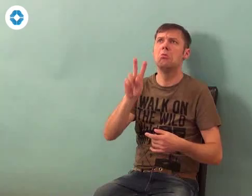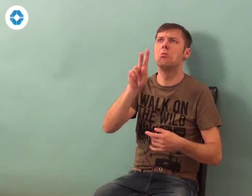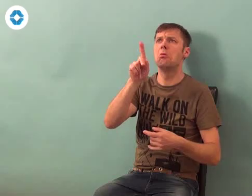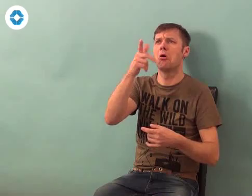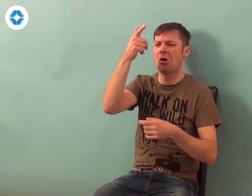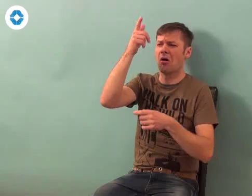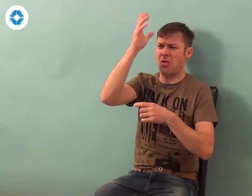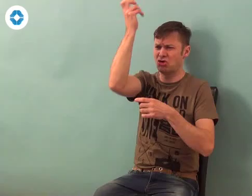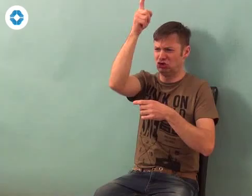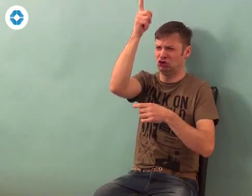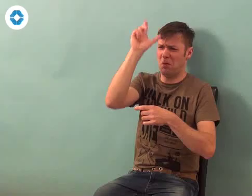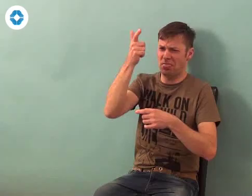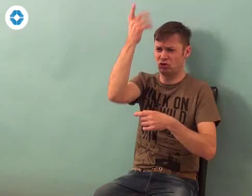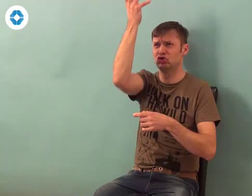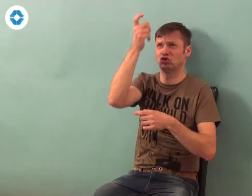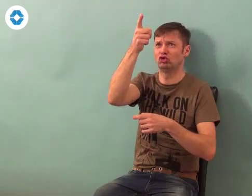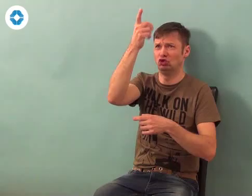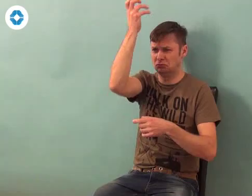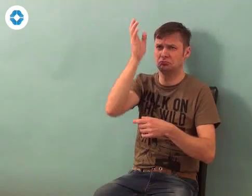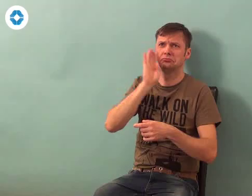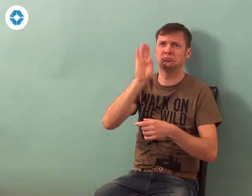A tam, bez zmian pan zrywał gruszki.